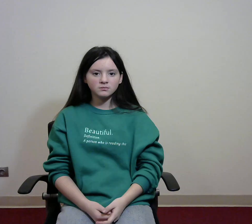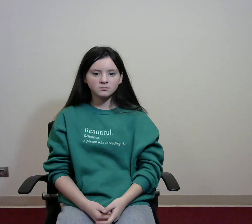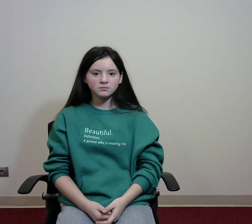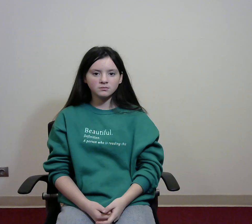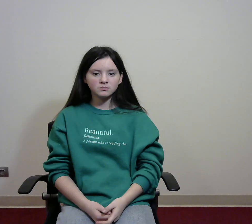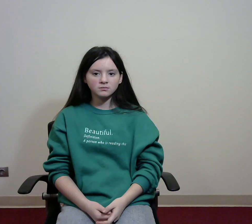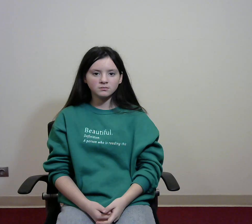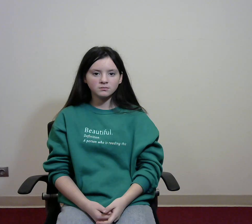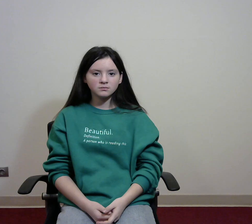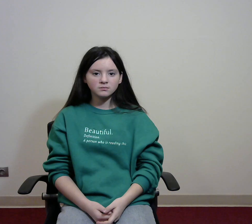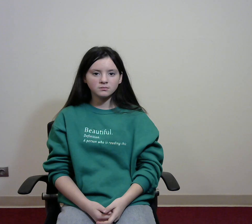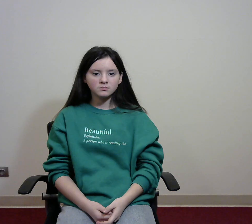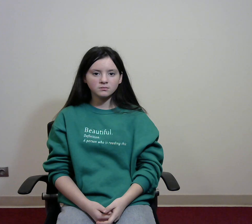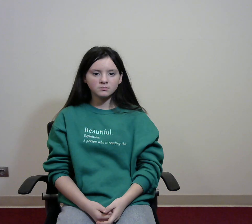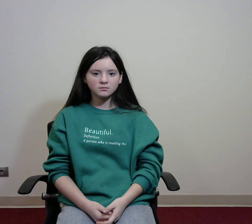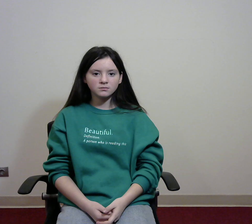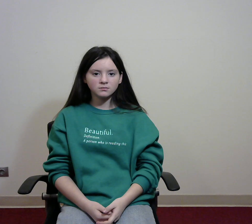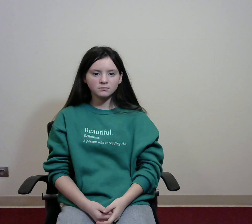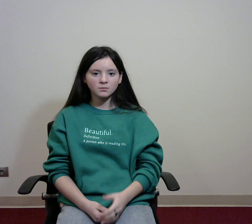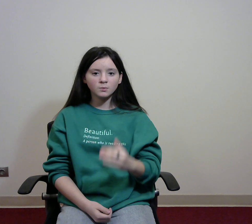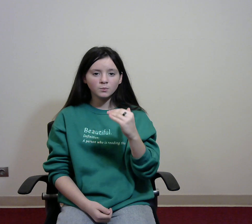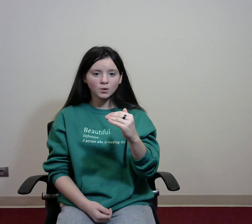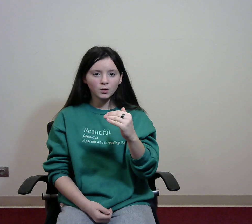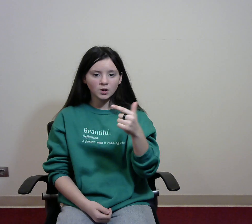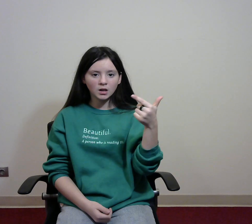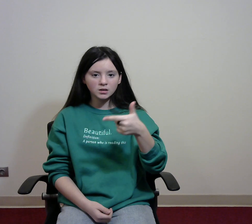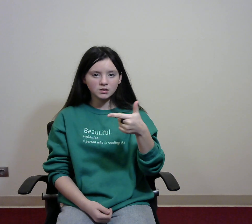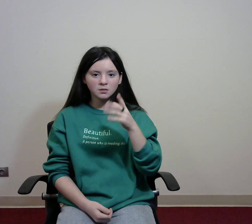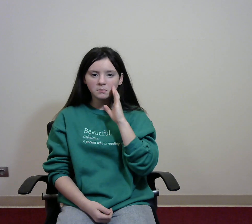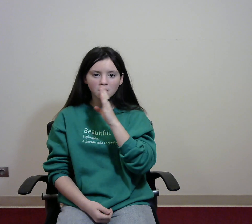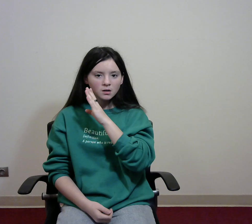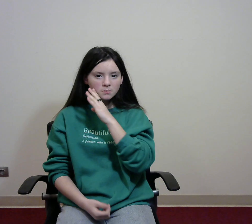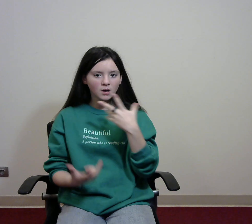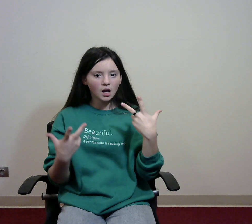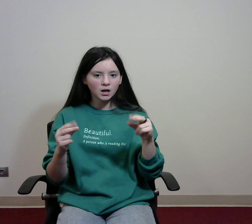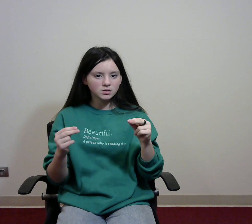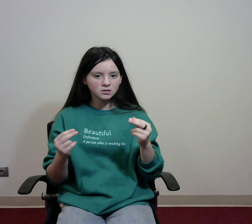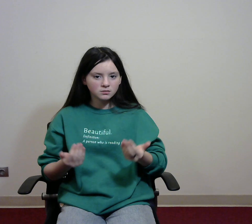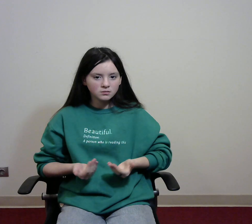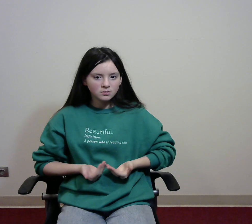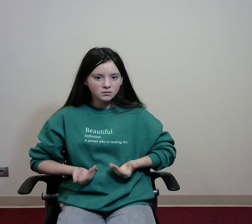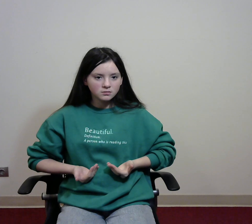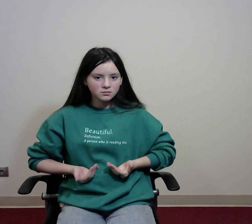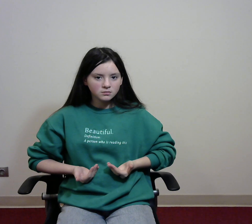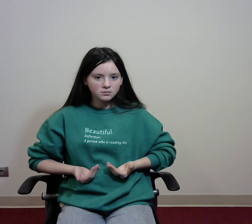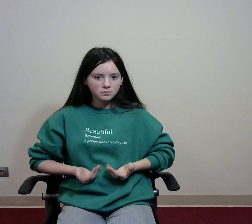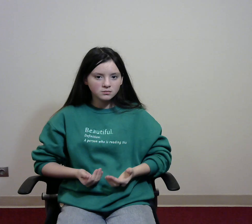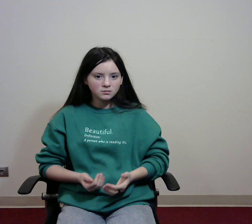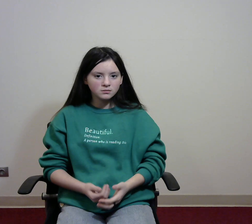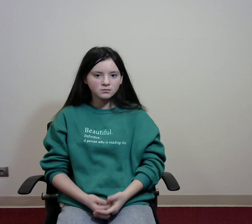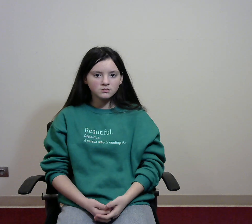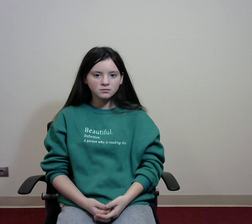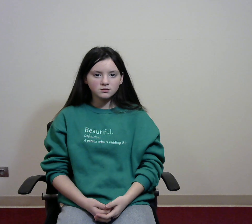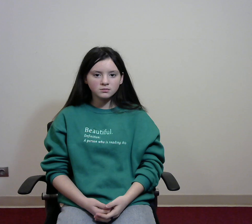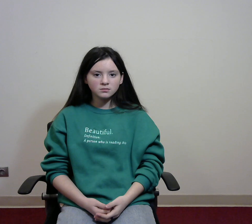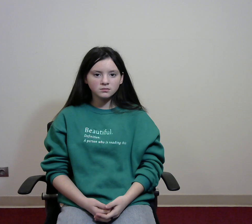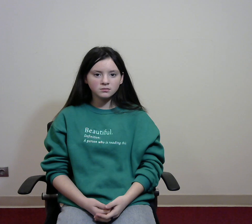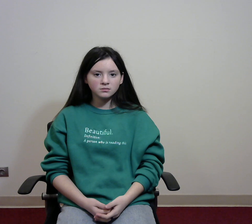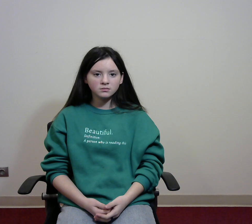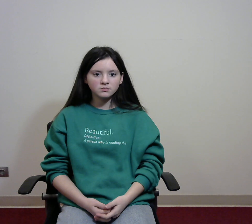Sənin qayınanan harda yaşayır?